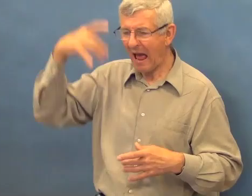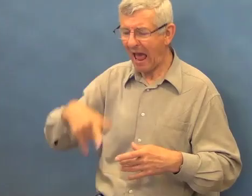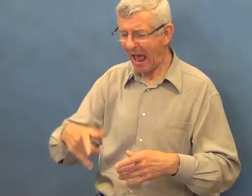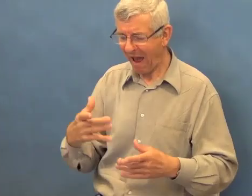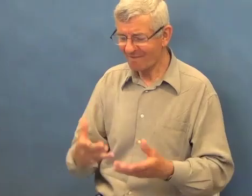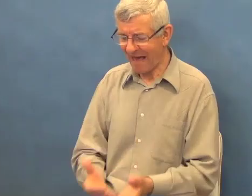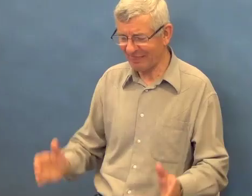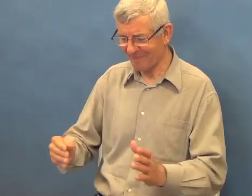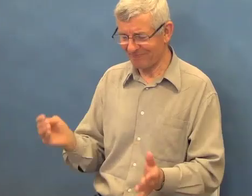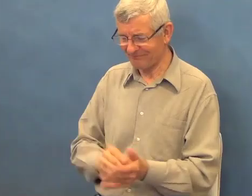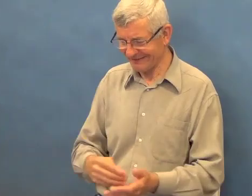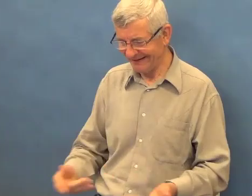Jest dodana wanna.